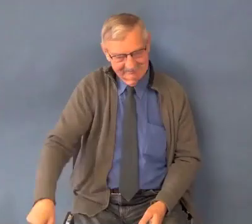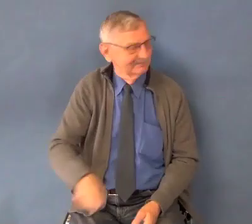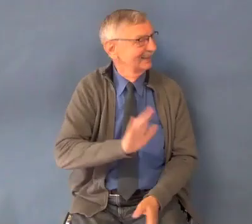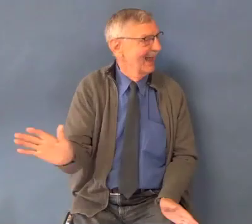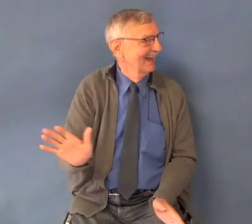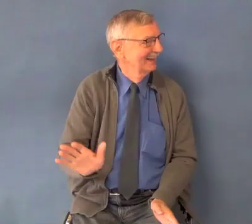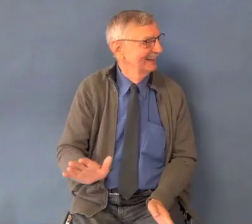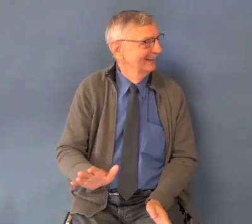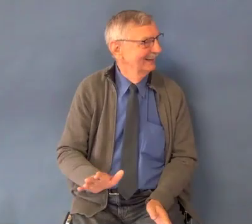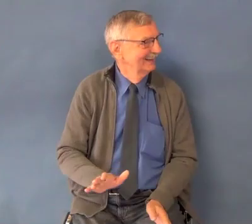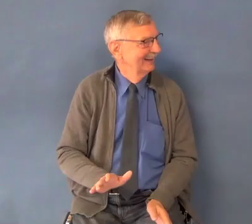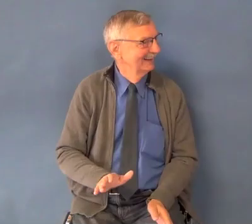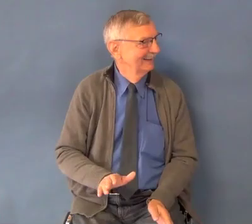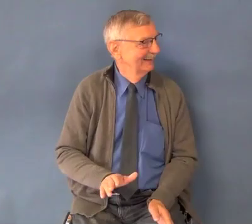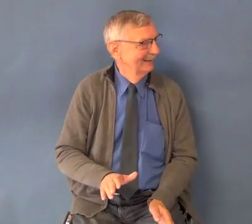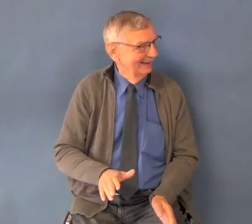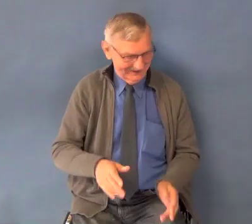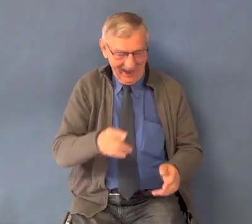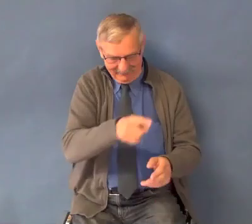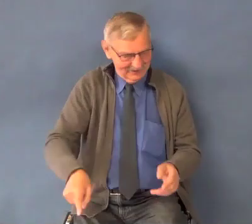Przekreślone, nie można.